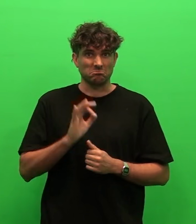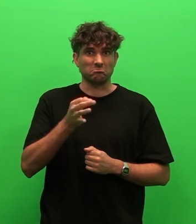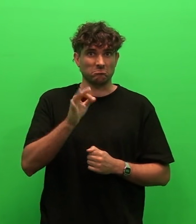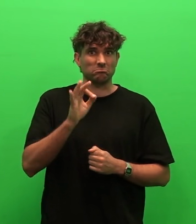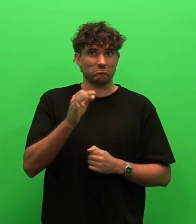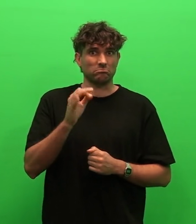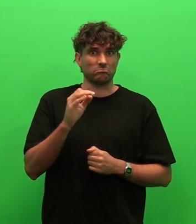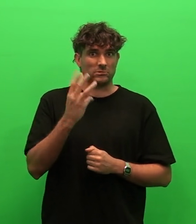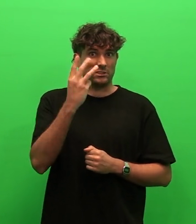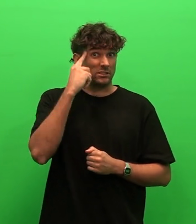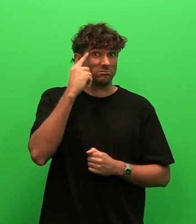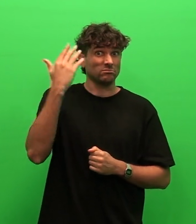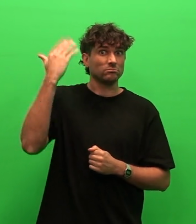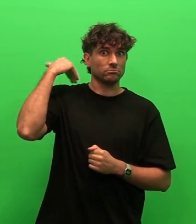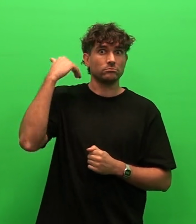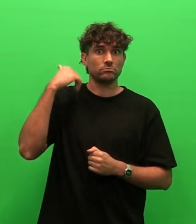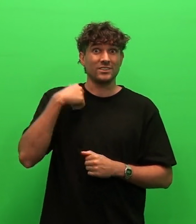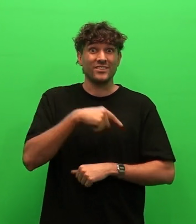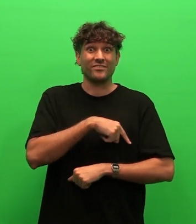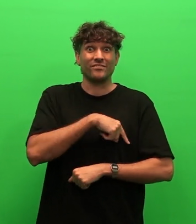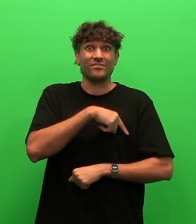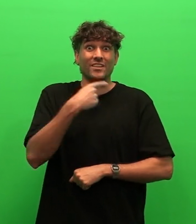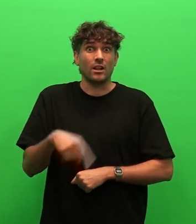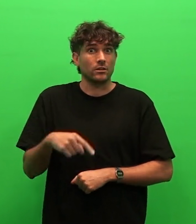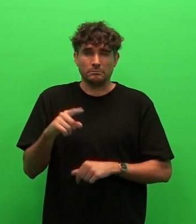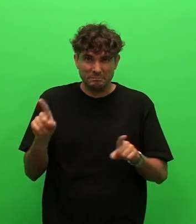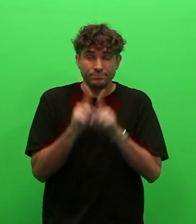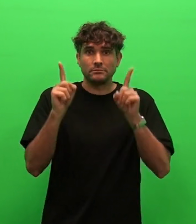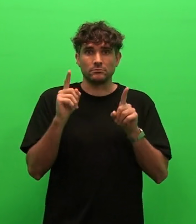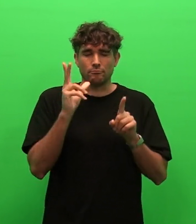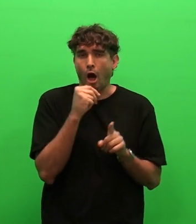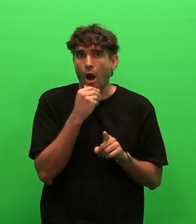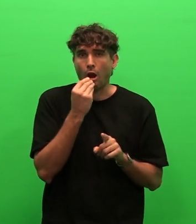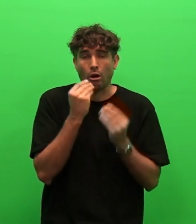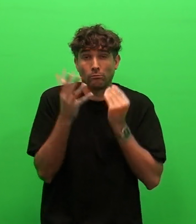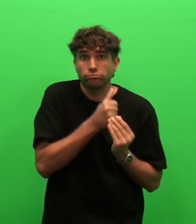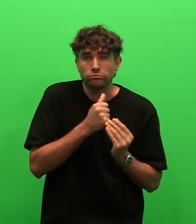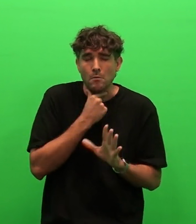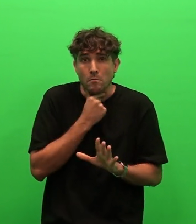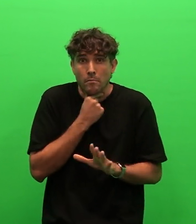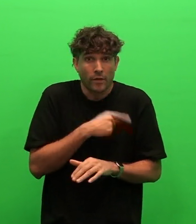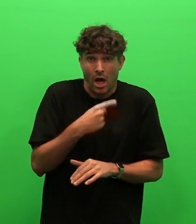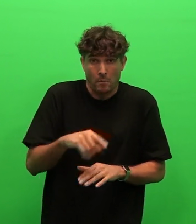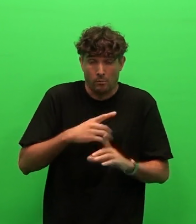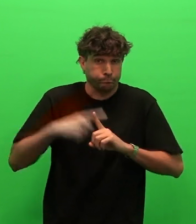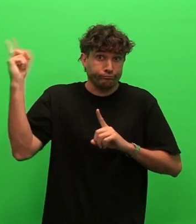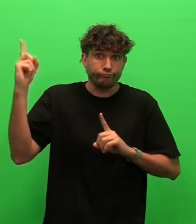Sí, fa tres dies tenia febre, però és igual, també em feia mal quan empassava, no podia menjar, i em va començar a fer més mal i la febre va pujar.